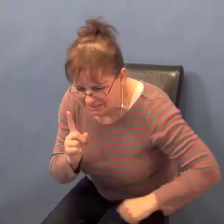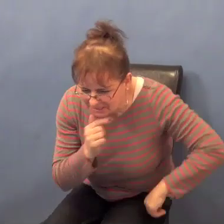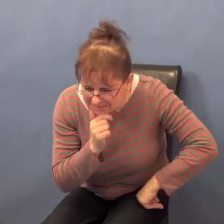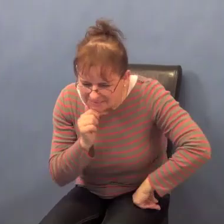Trudne.